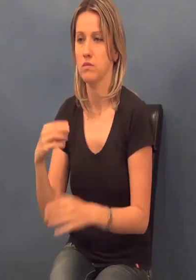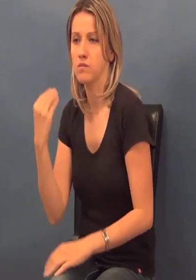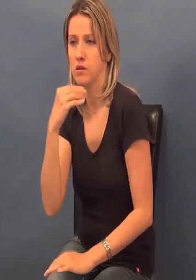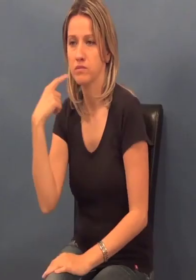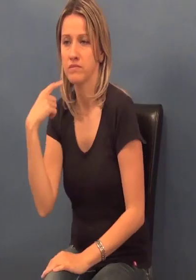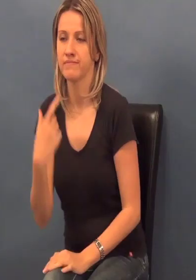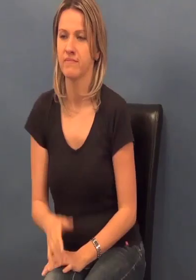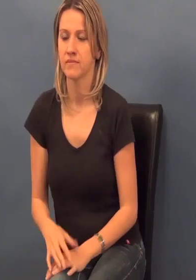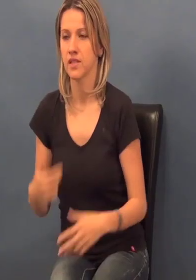Poszaleję nad morzem.